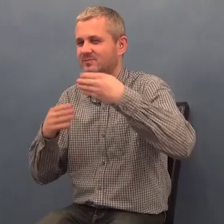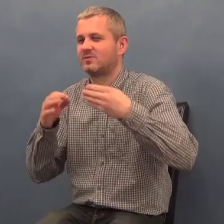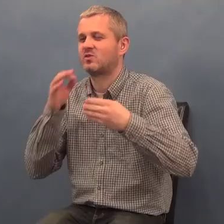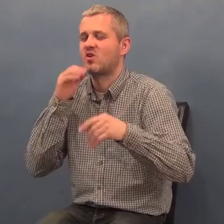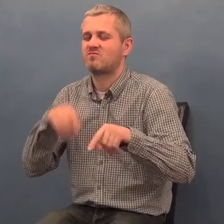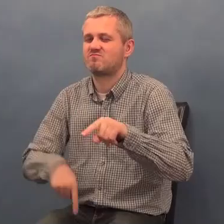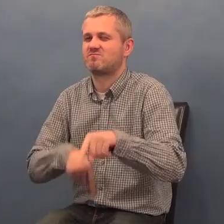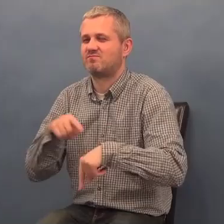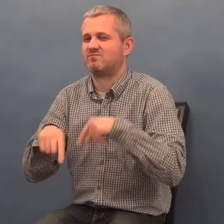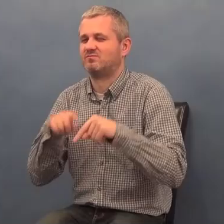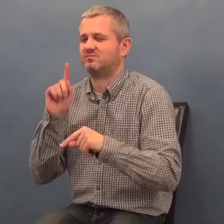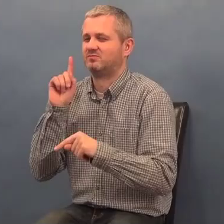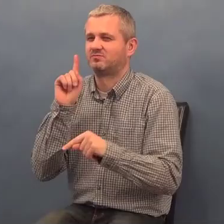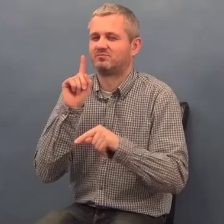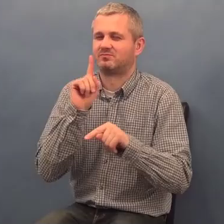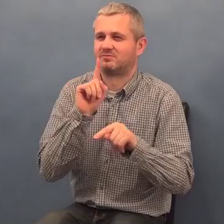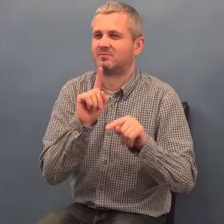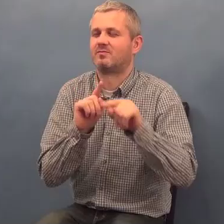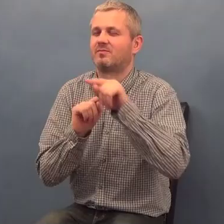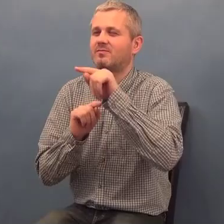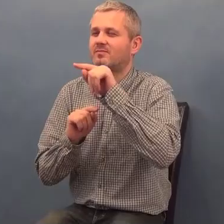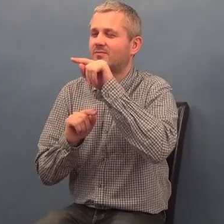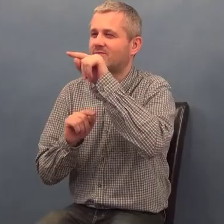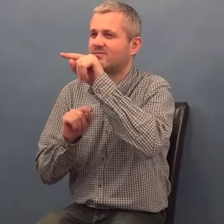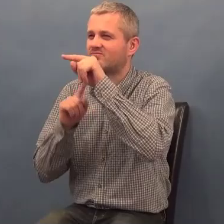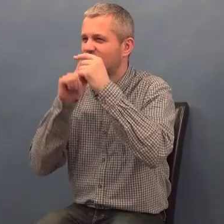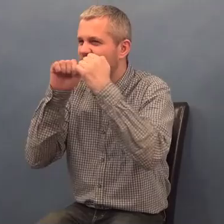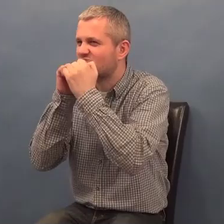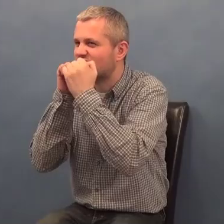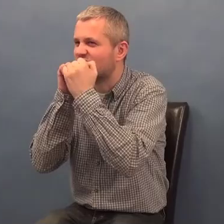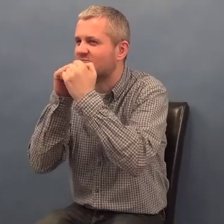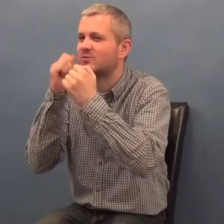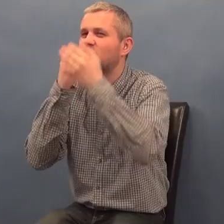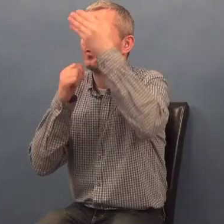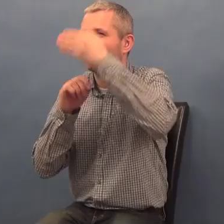Kot idzie z podniesionym ogonem, podchodzi do akwarium i pyskiem dotyka szyby.